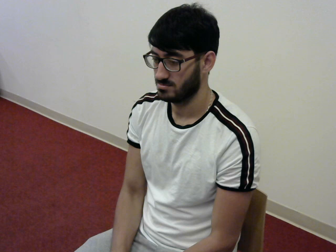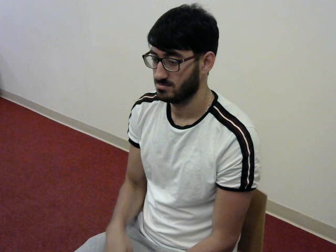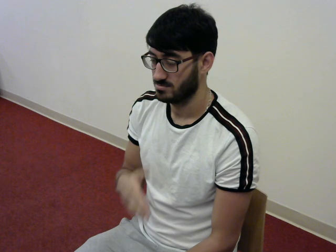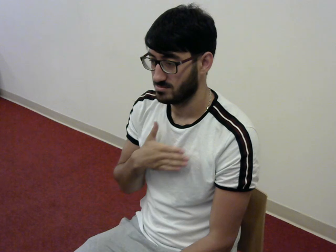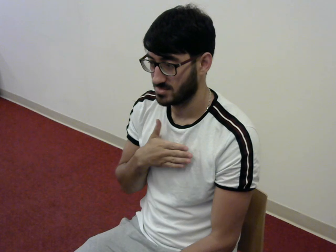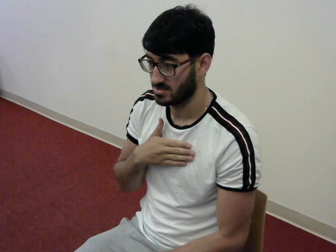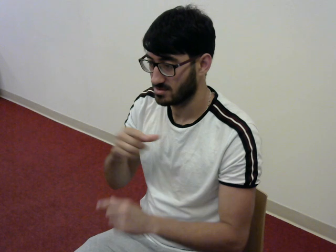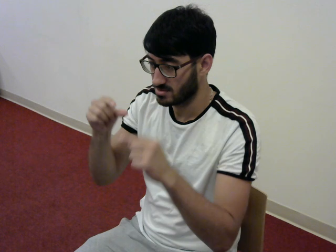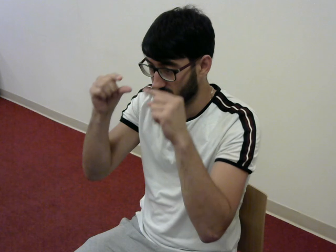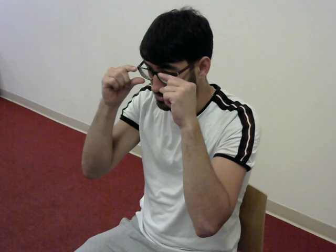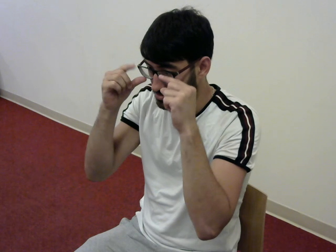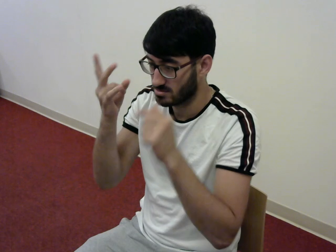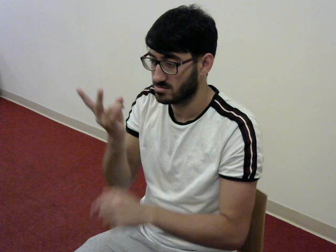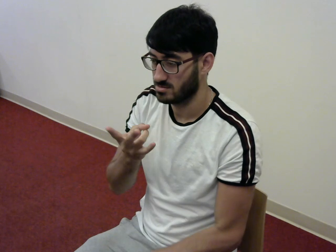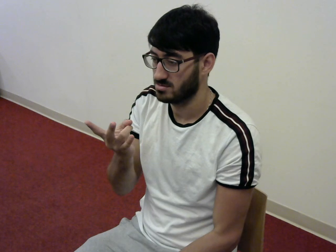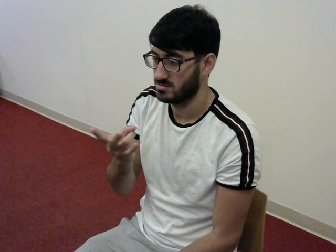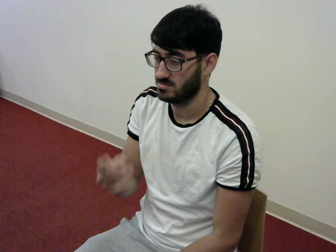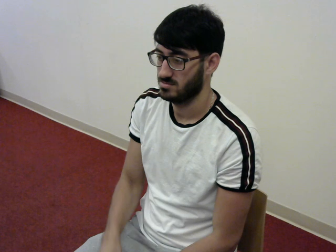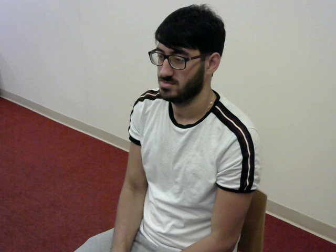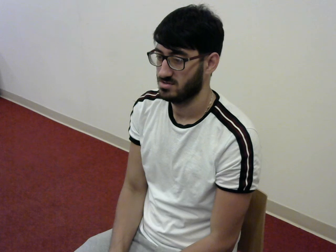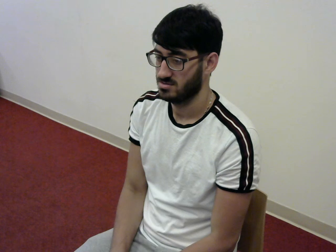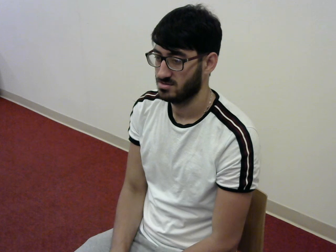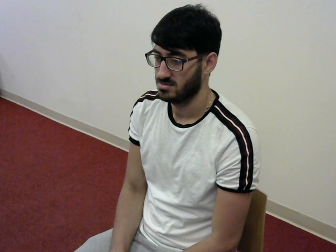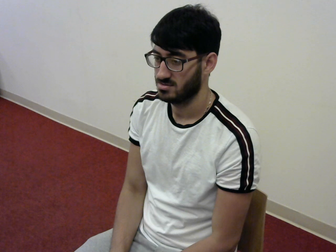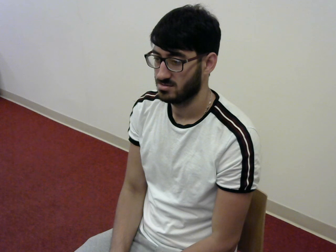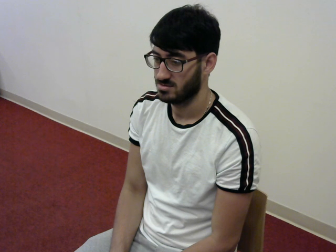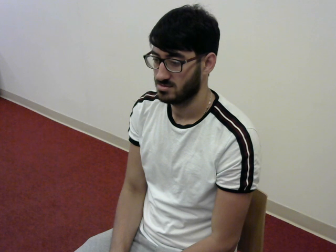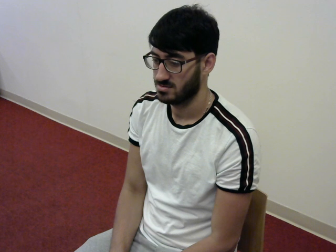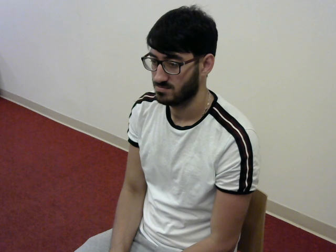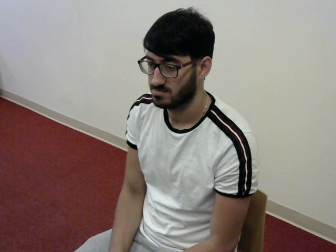Mənə eynək lazımdır